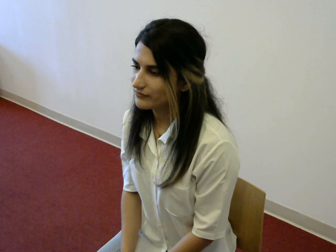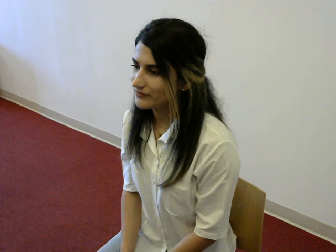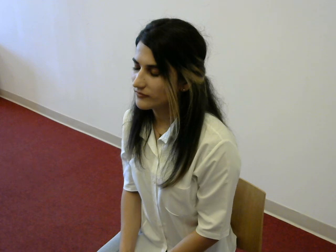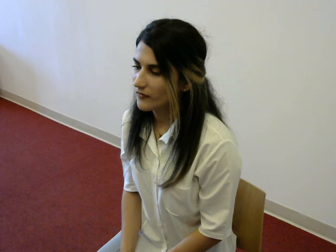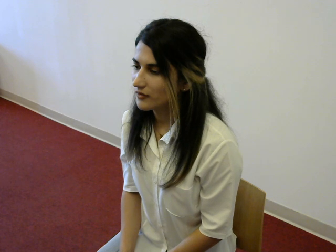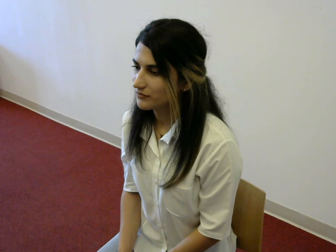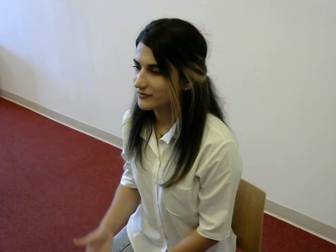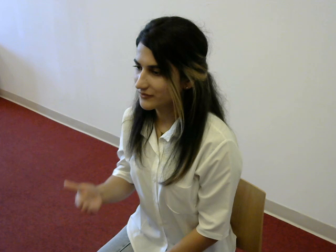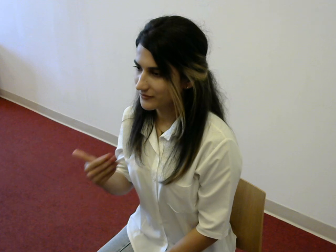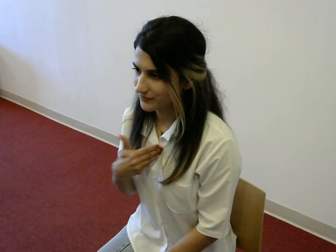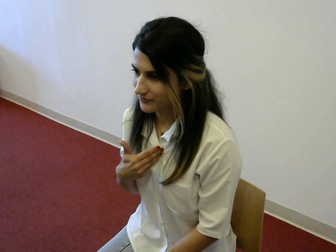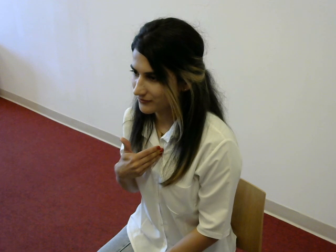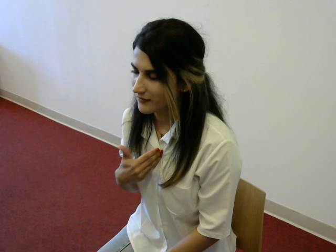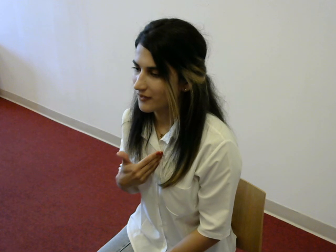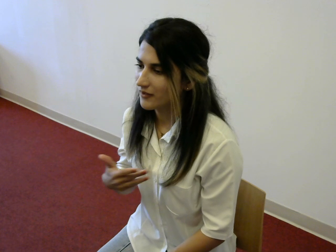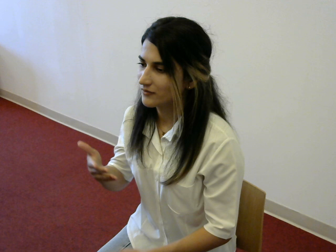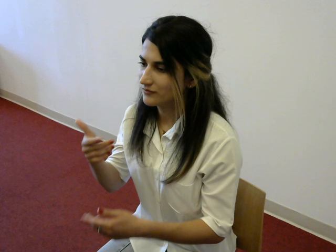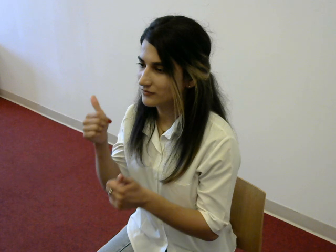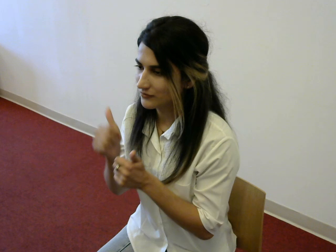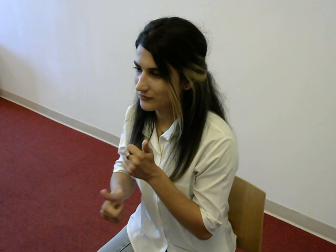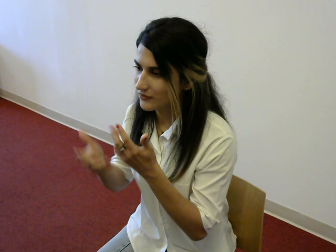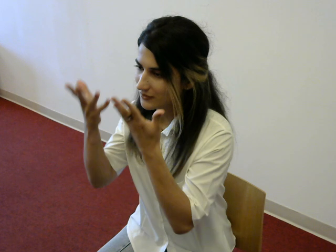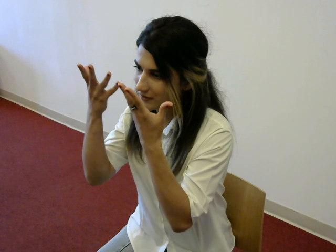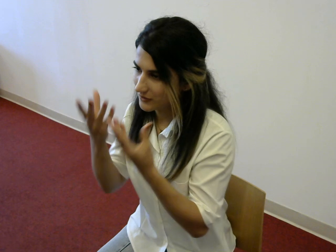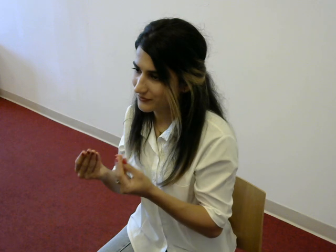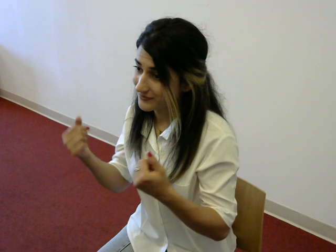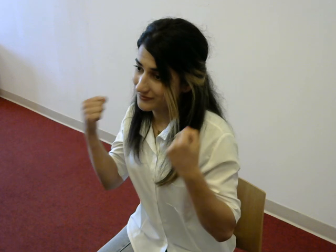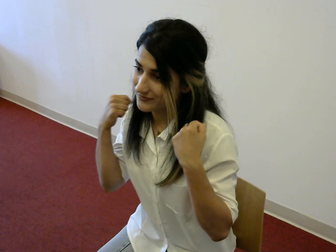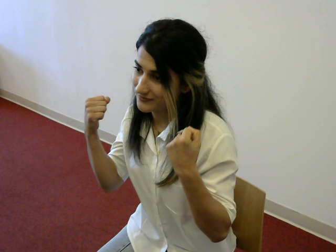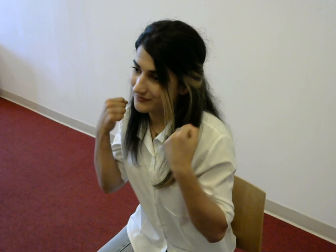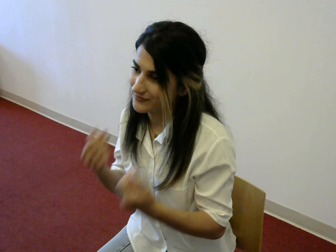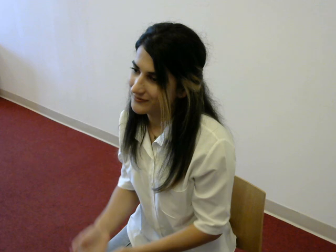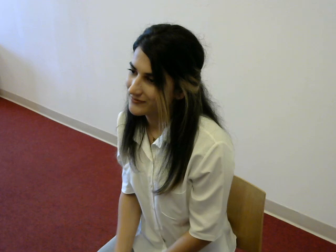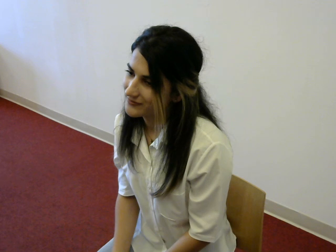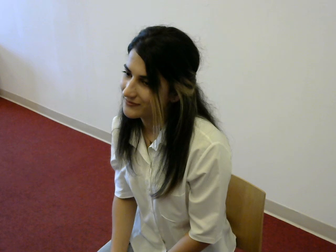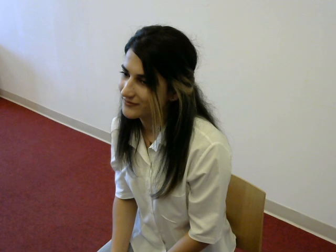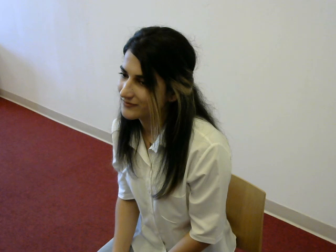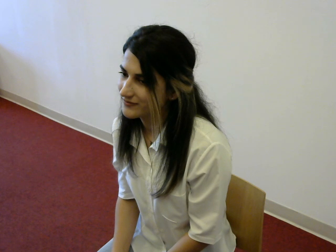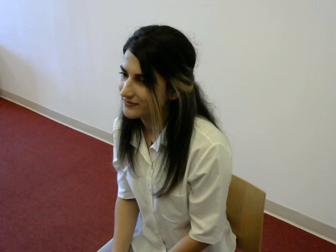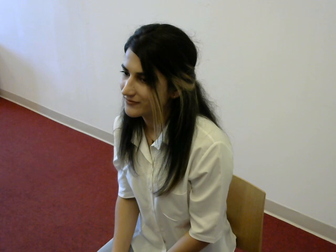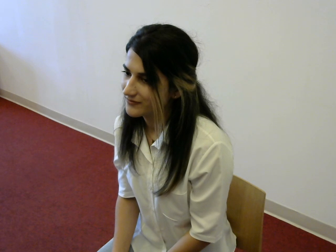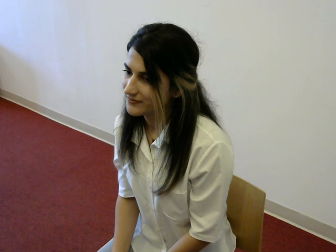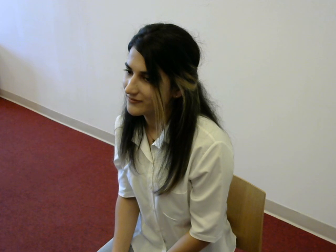Mən hər gün idman edirəm